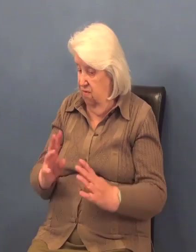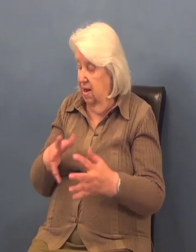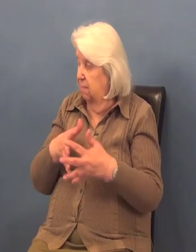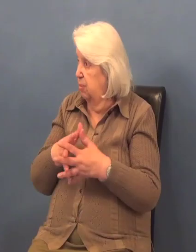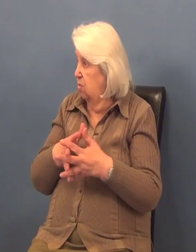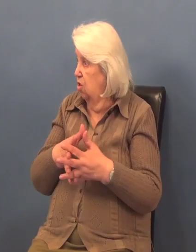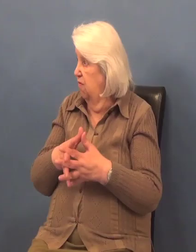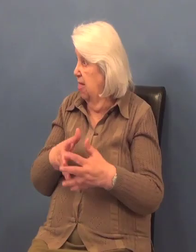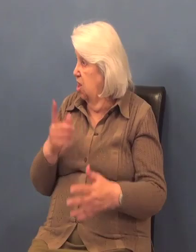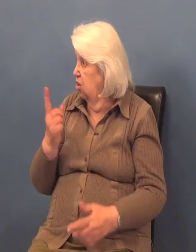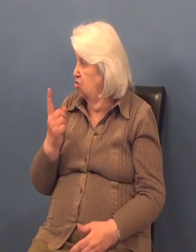Uwaga - jest promieniowanie.